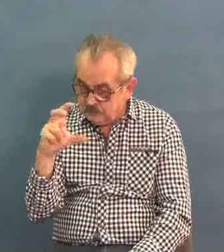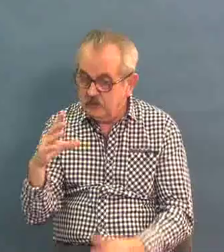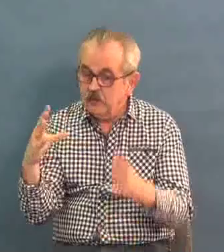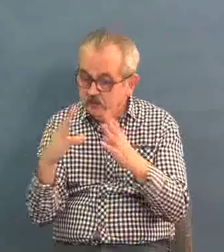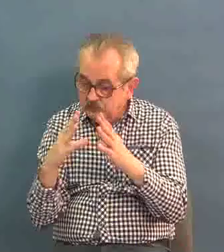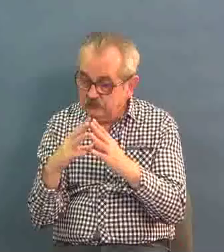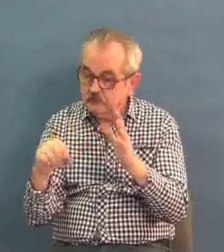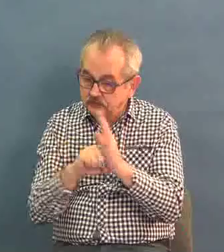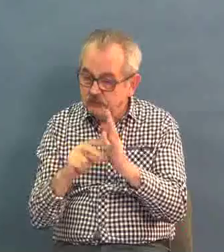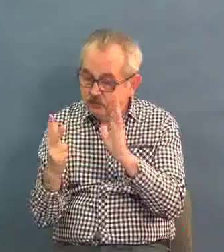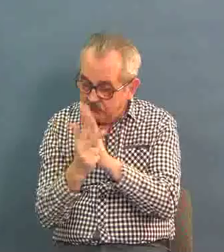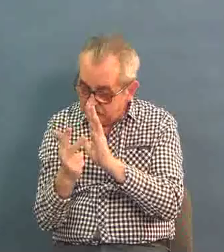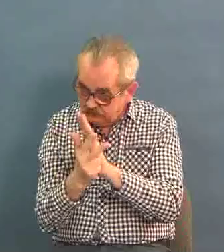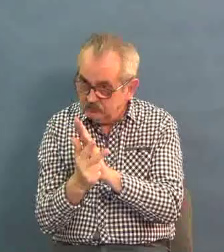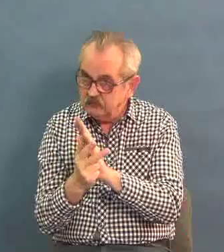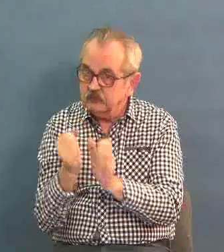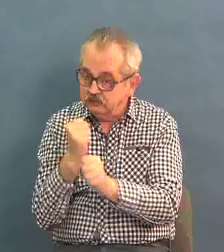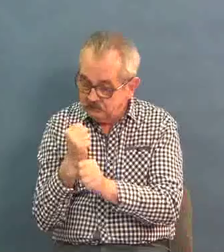Od dziesiątej do osiemnastej pracuję.